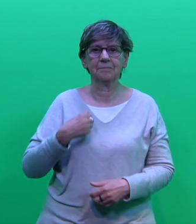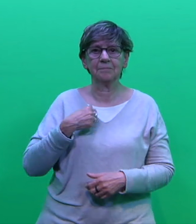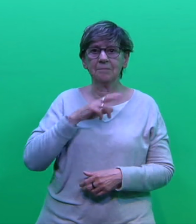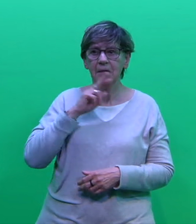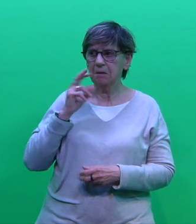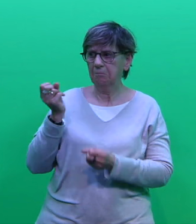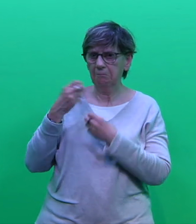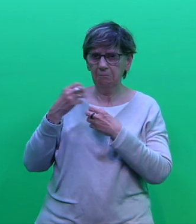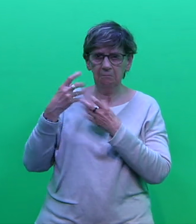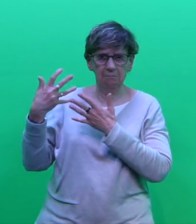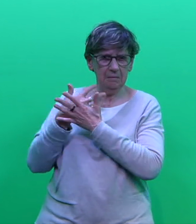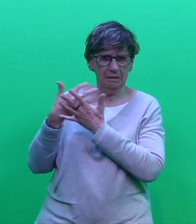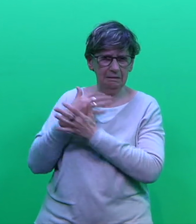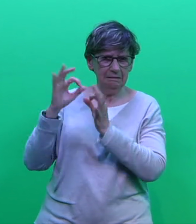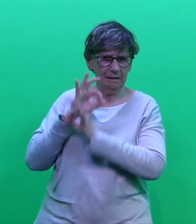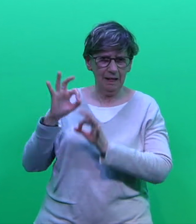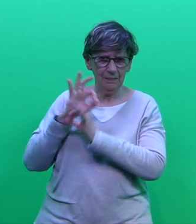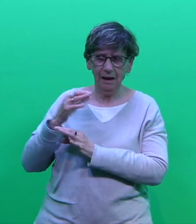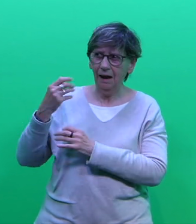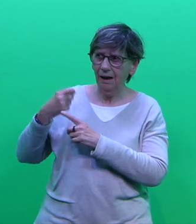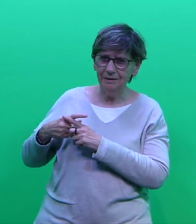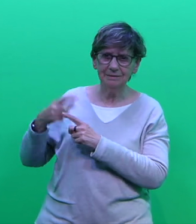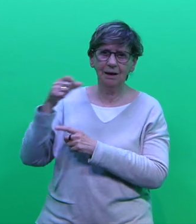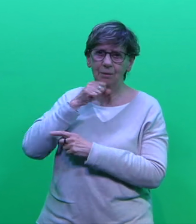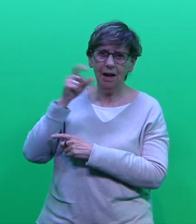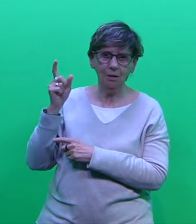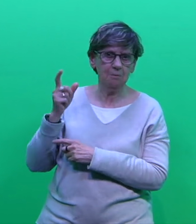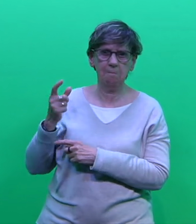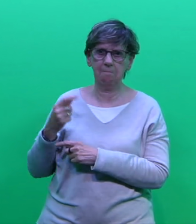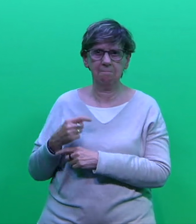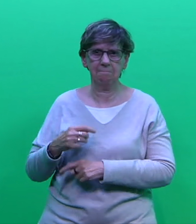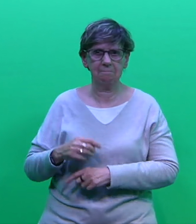La meva mare no m'ha explicat res sobre si els meus avis en tenien.